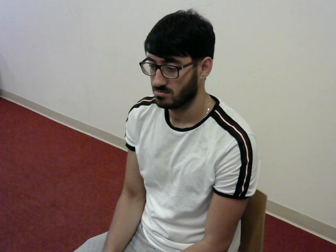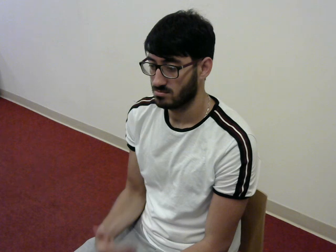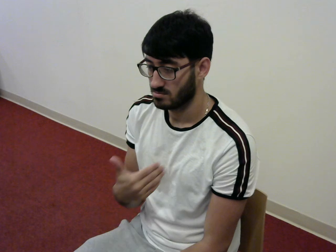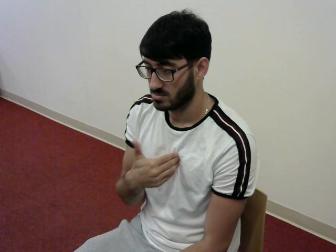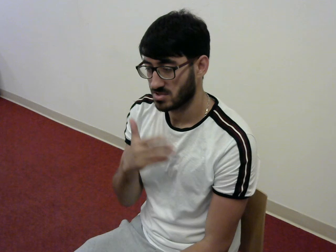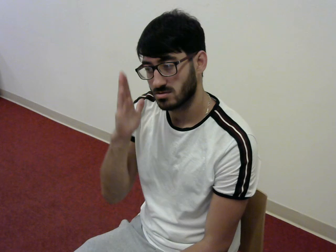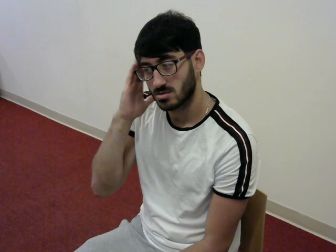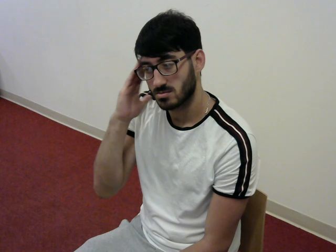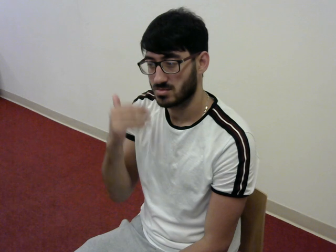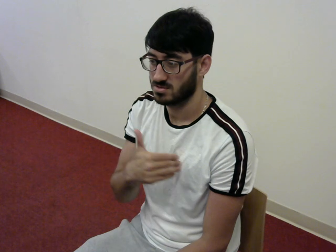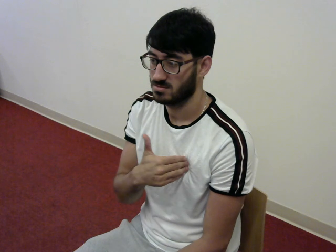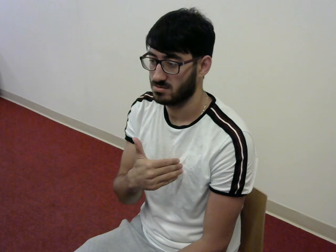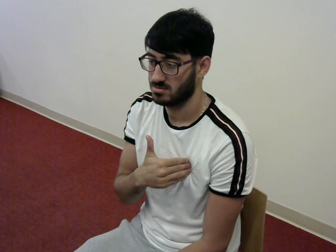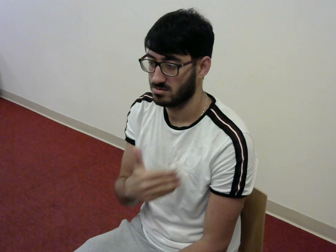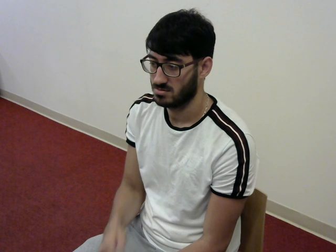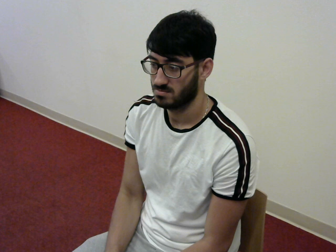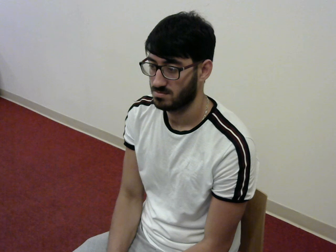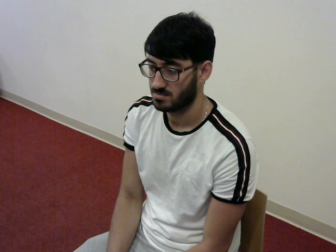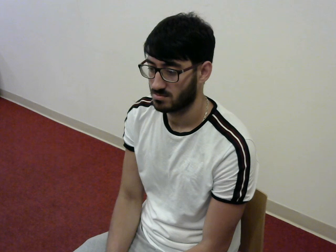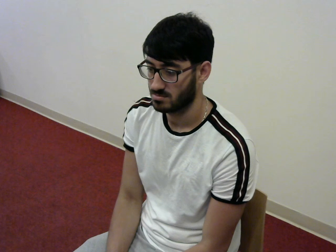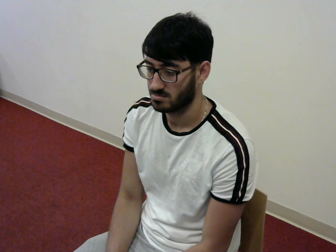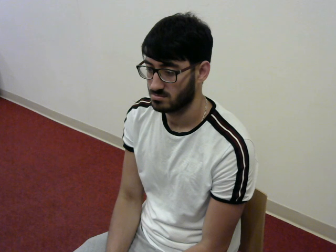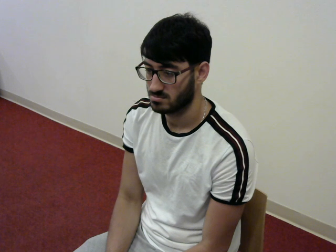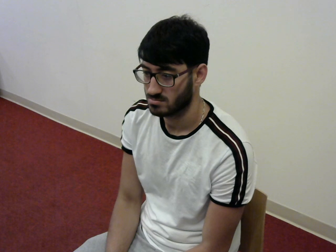Mən yatmaq istəyirəm